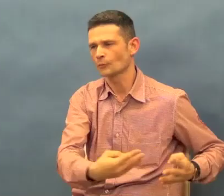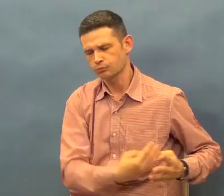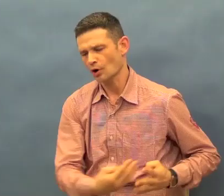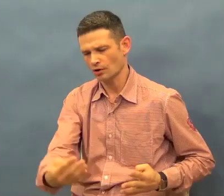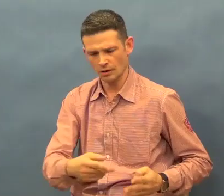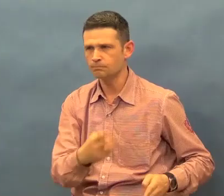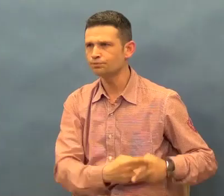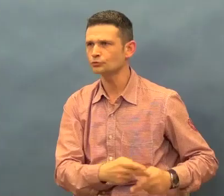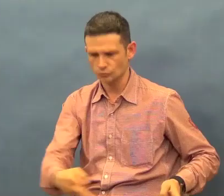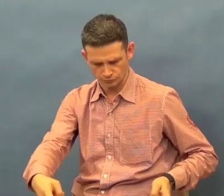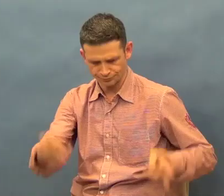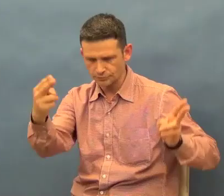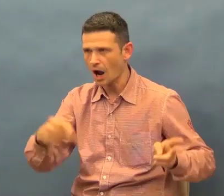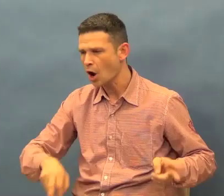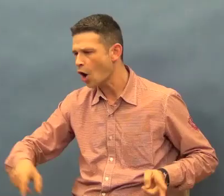W połowie płotka brakuje małych deseczek, zostały wycięte.